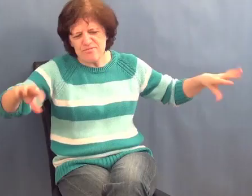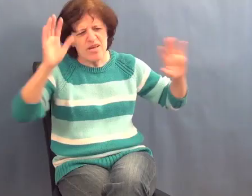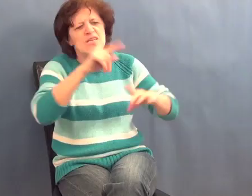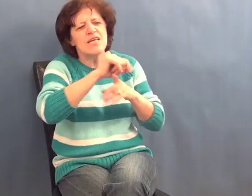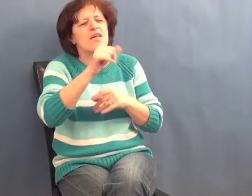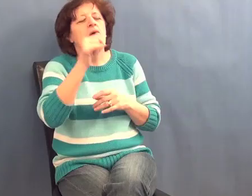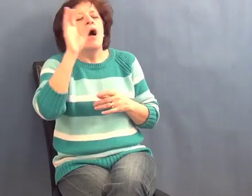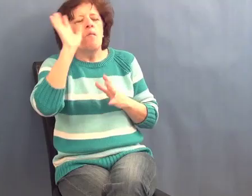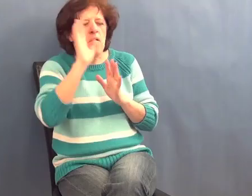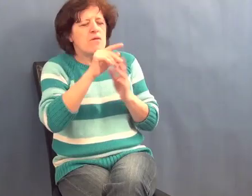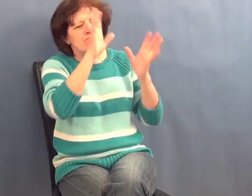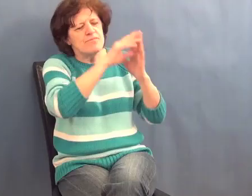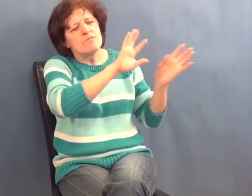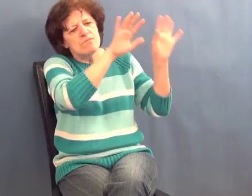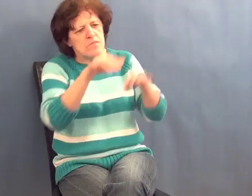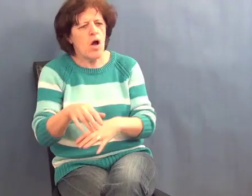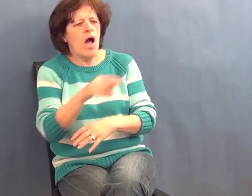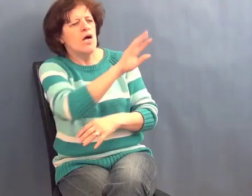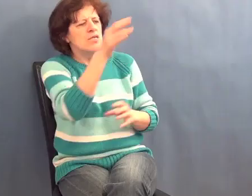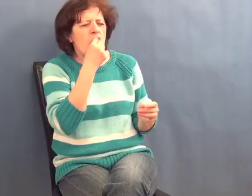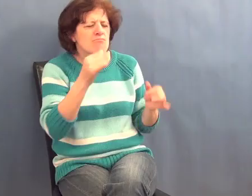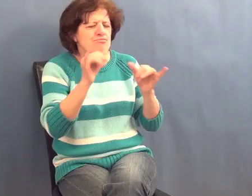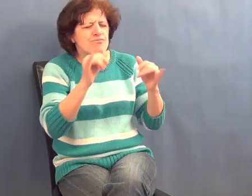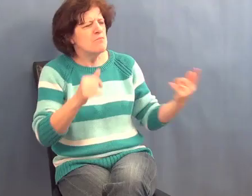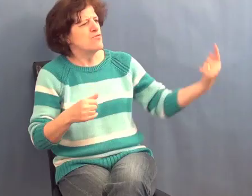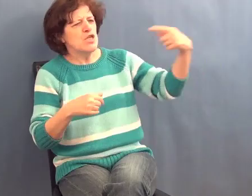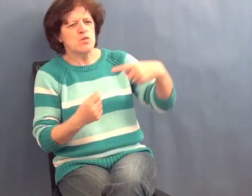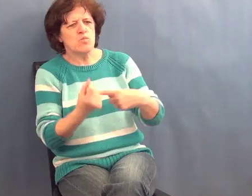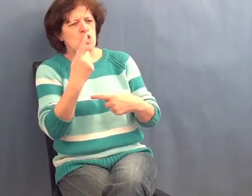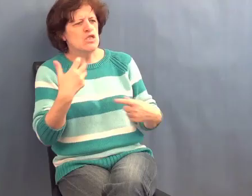Jak już było po wszystkim, wrócili do imprezowania. Nagle przychodzi ta osoba.